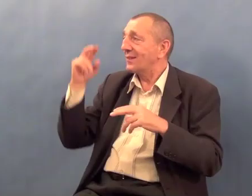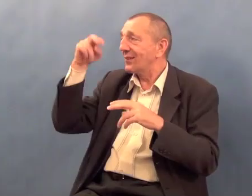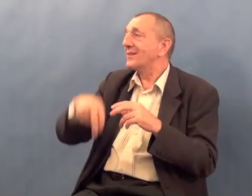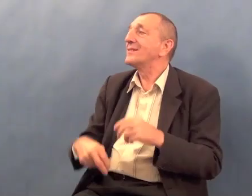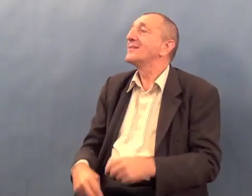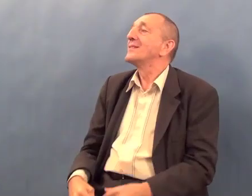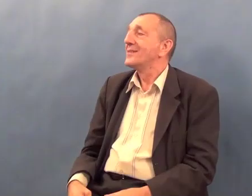Wpada.